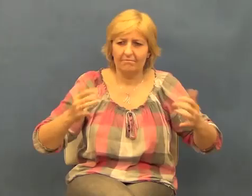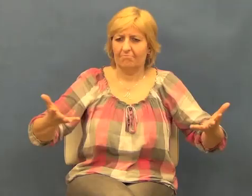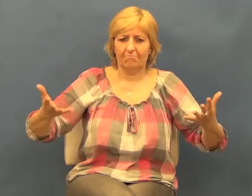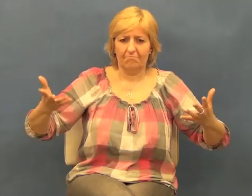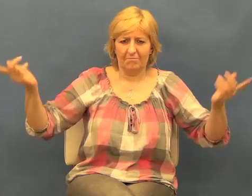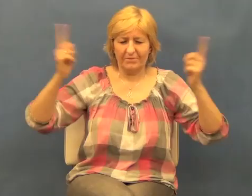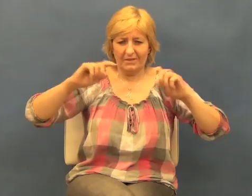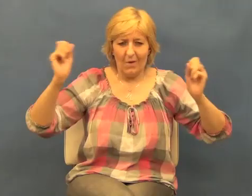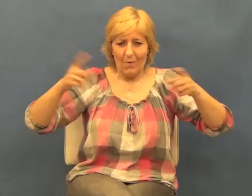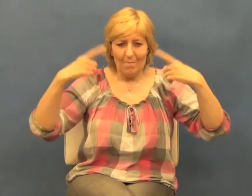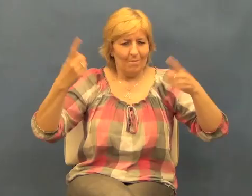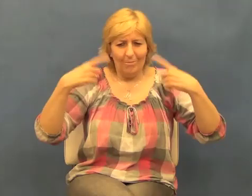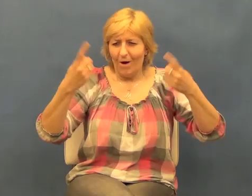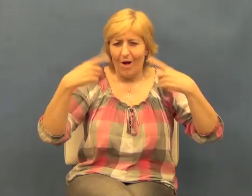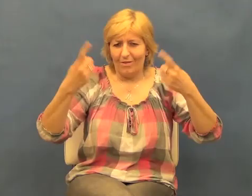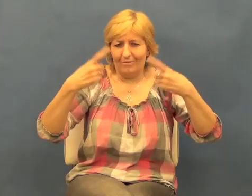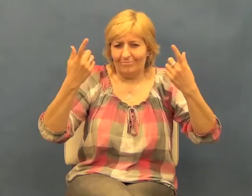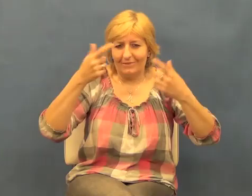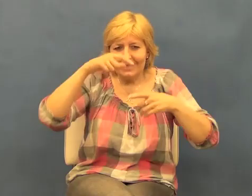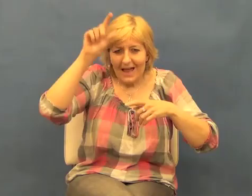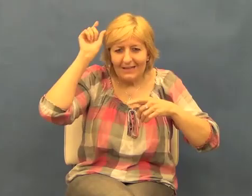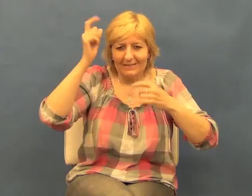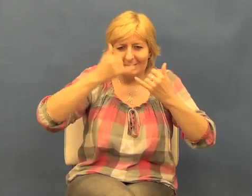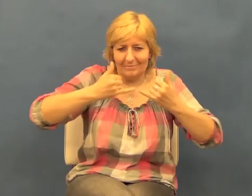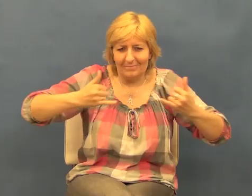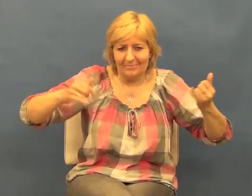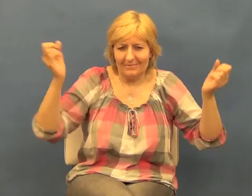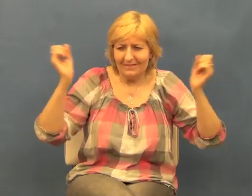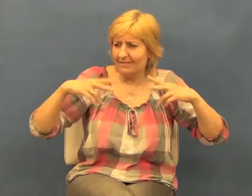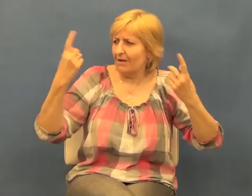Nagle przyjechało pogotowie, straż pożarna i inne służby.